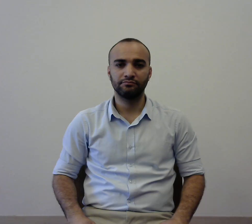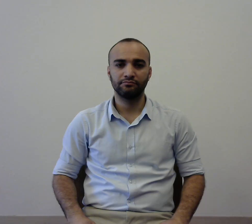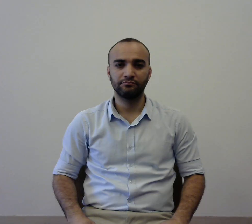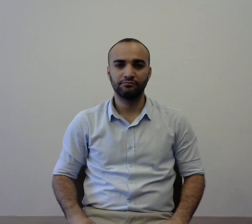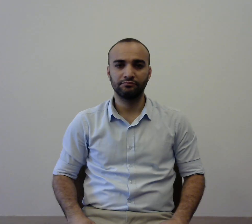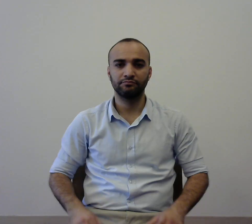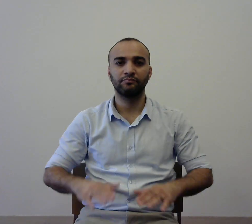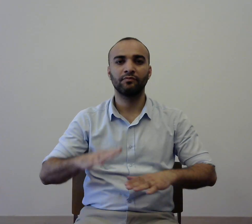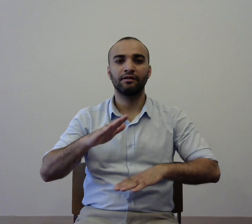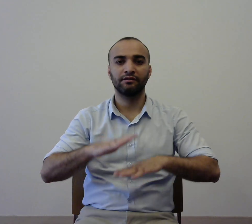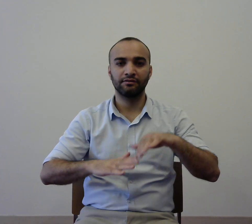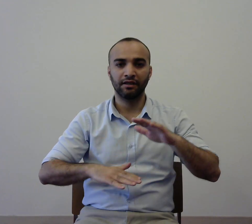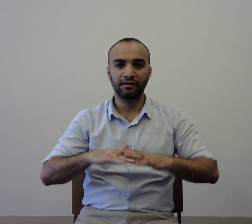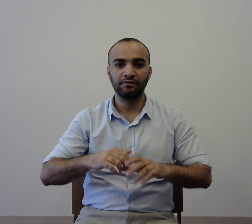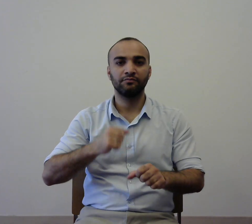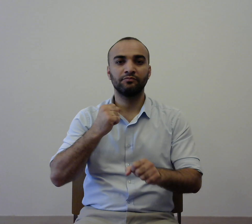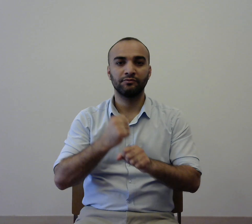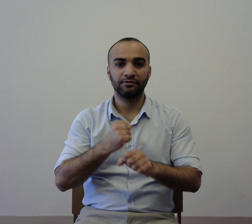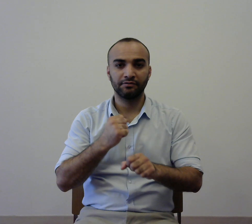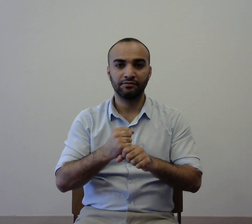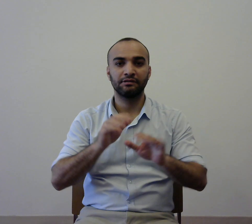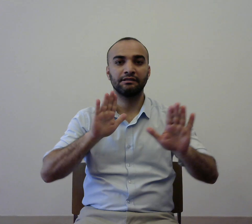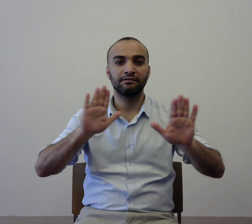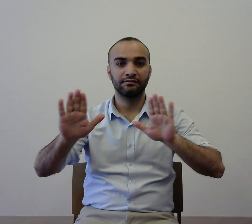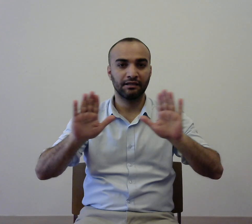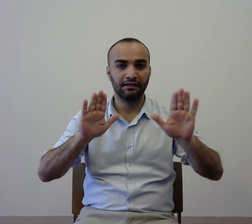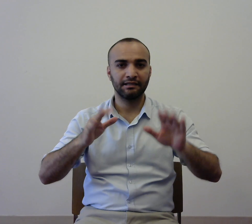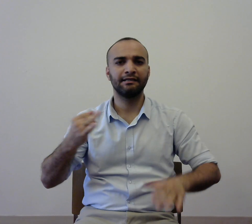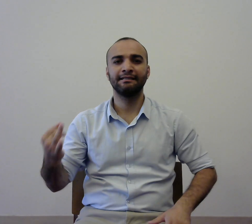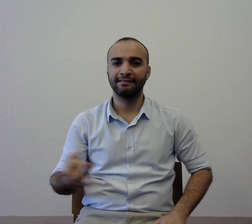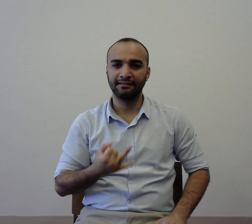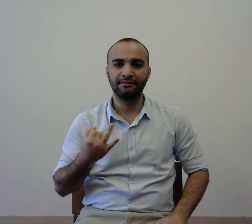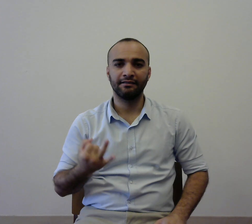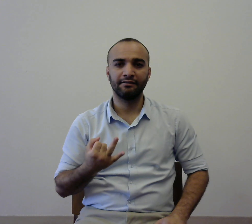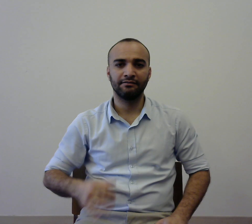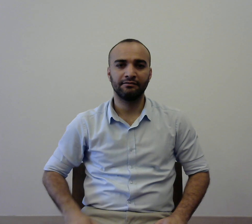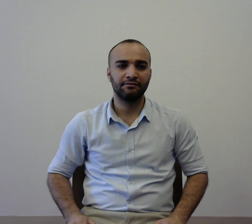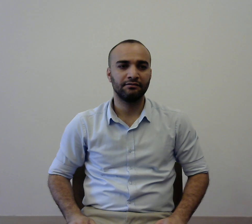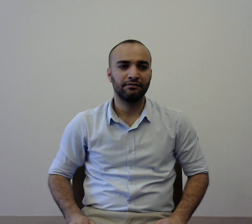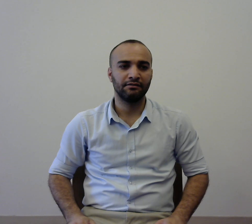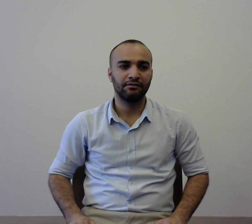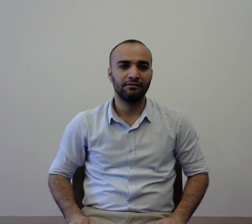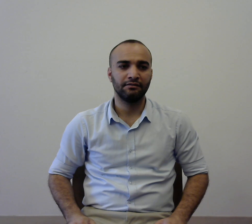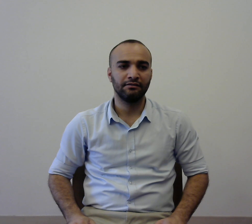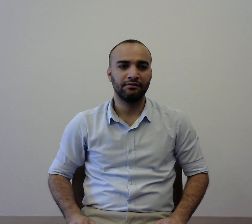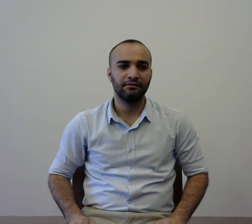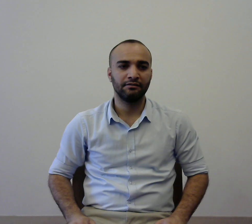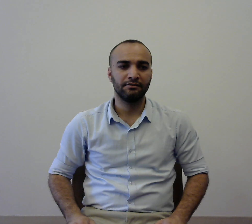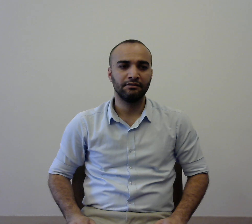Əl işləri sərgisi maraqlı idi